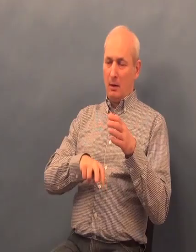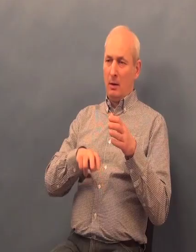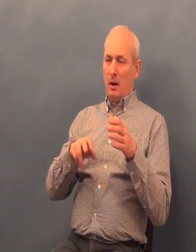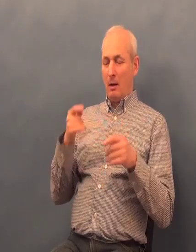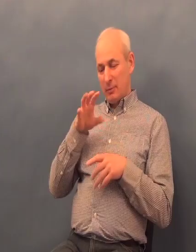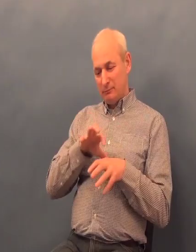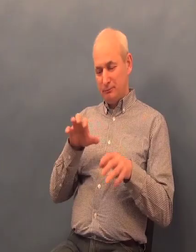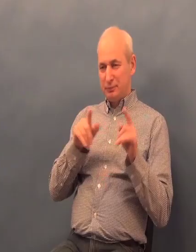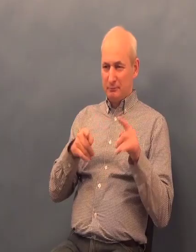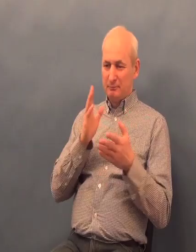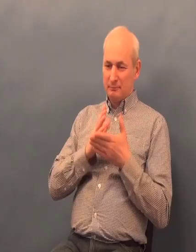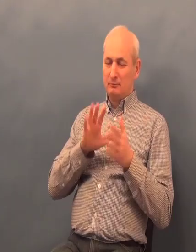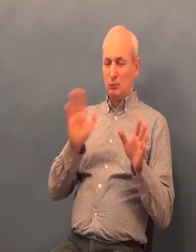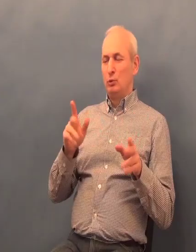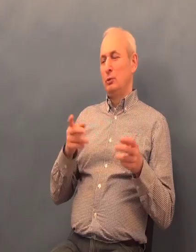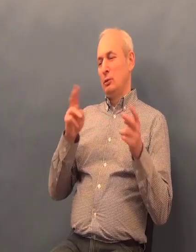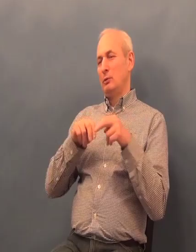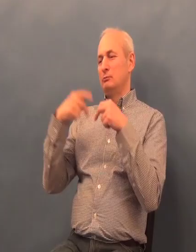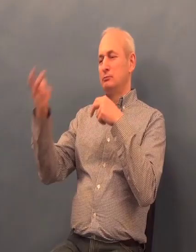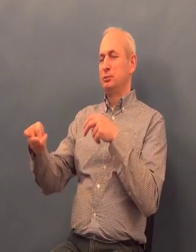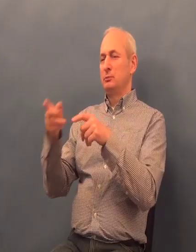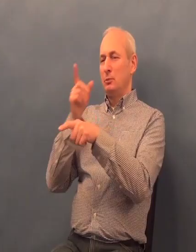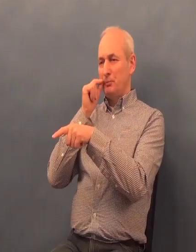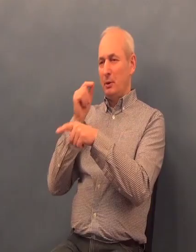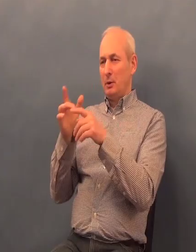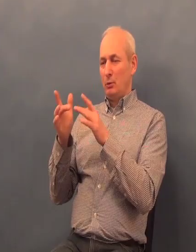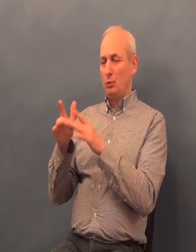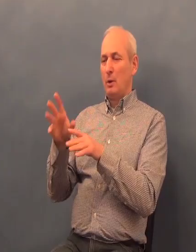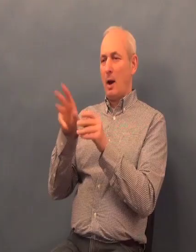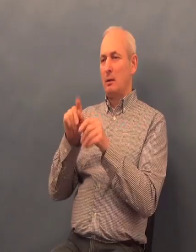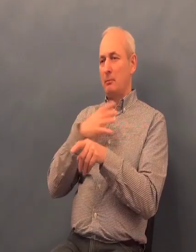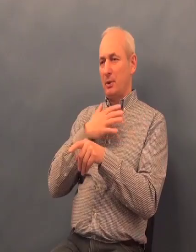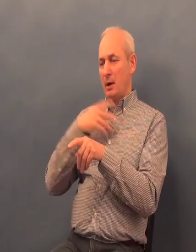Chłopiec z psem oglądają słoik, potem kładą się na łóżko. Tu chłopiec razem z psem śpią.